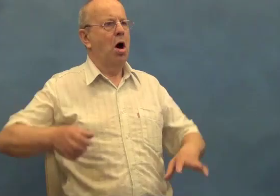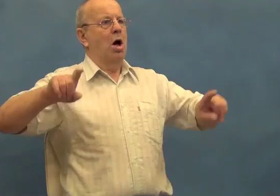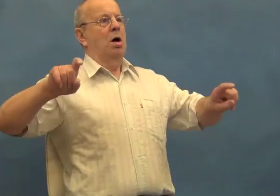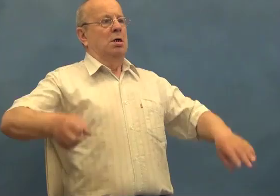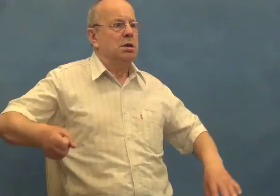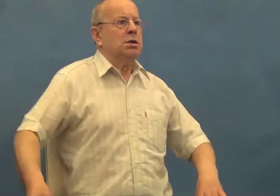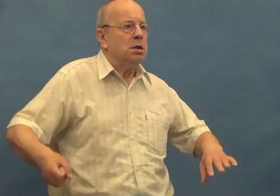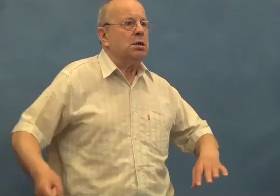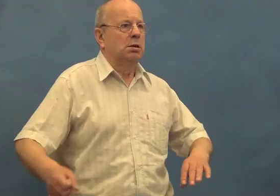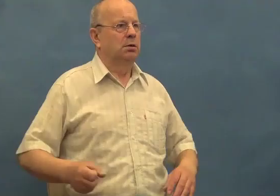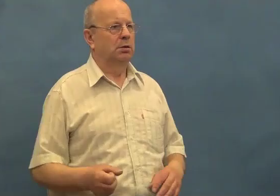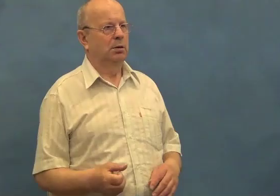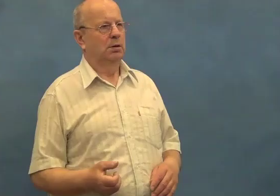Piłować na siedząco.